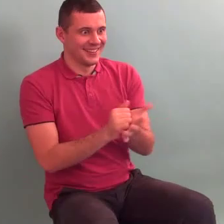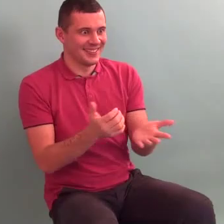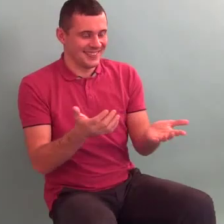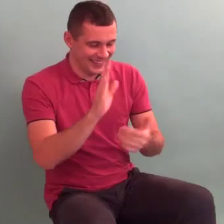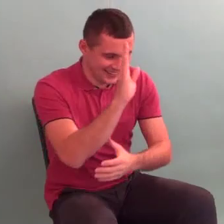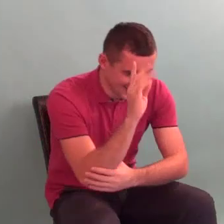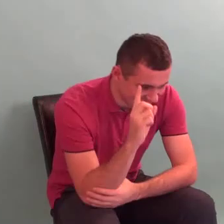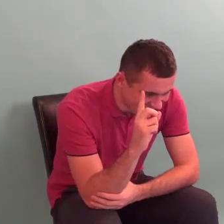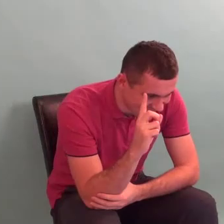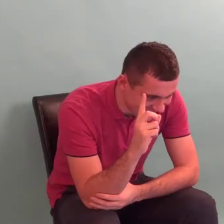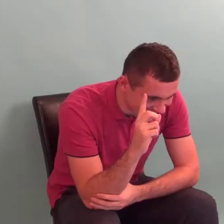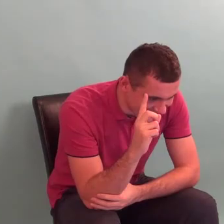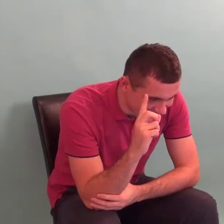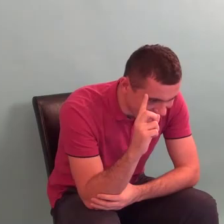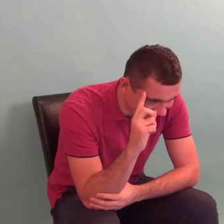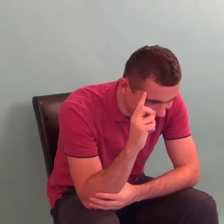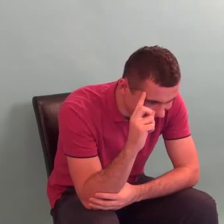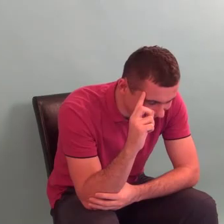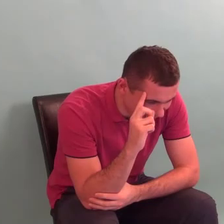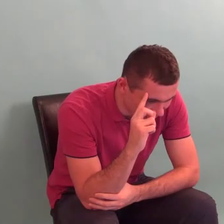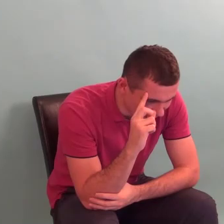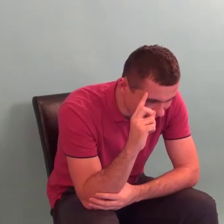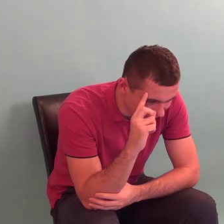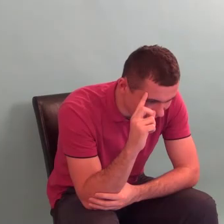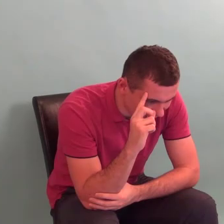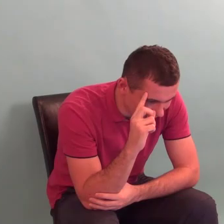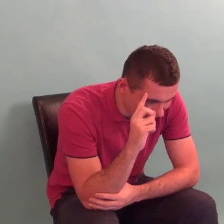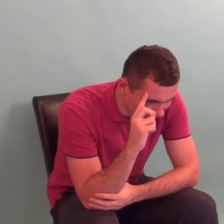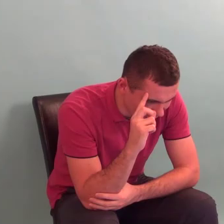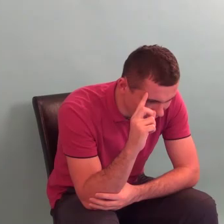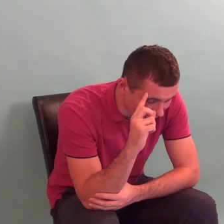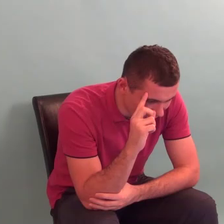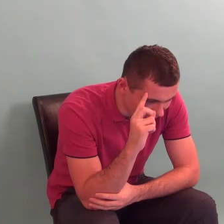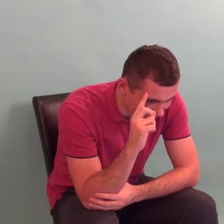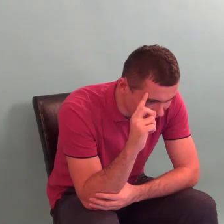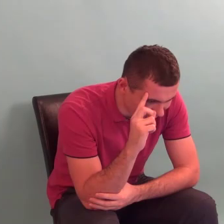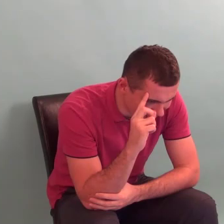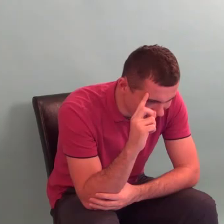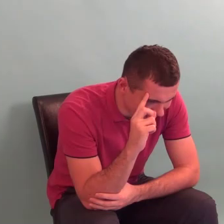Poczekaj.